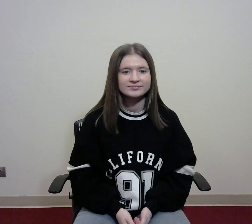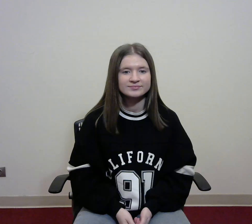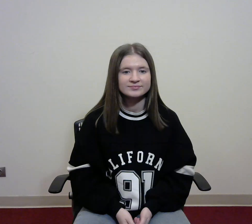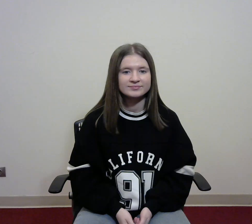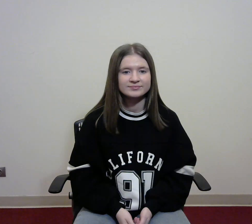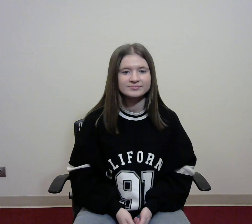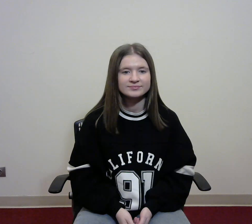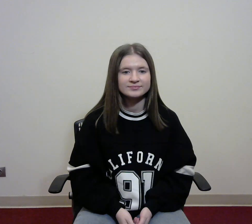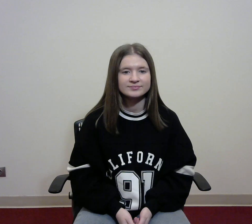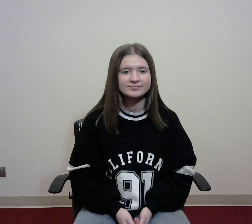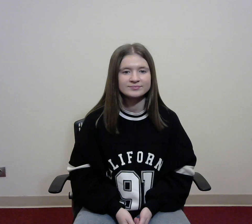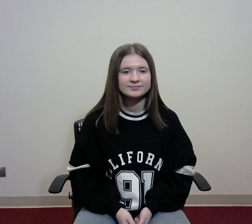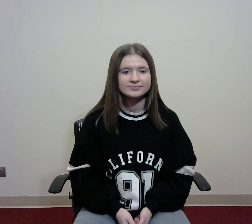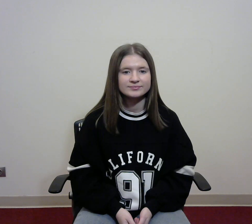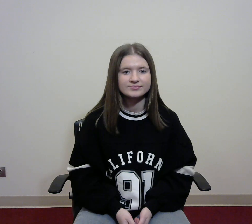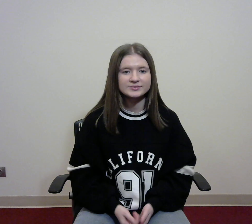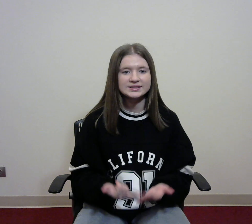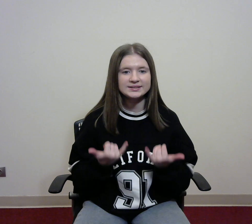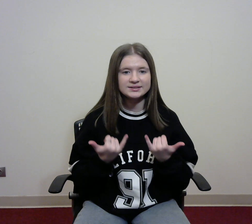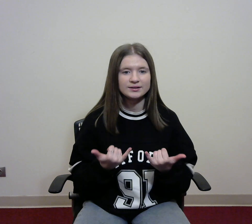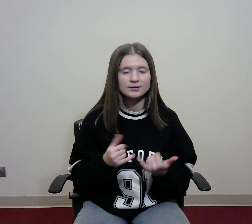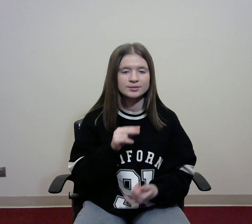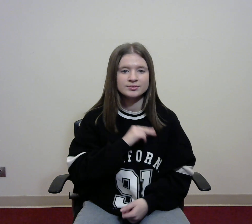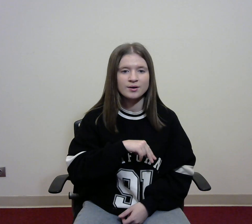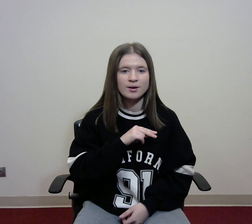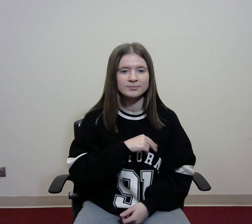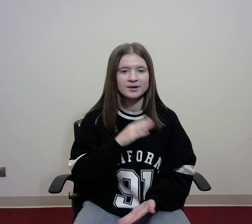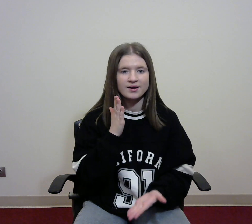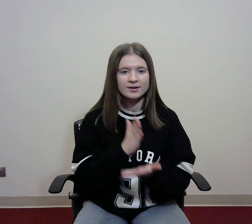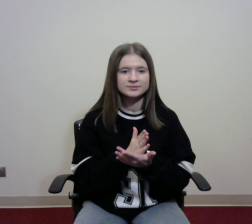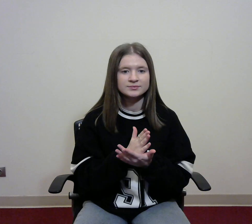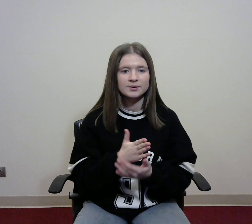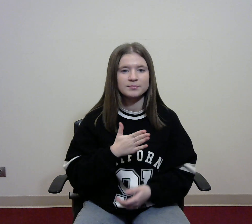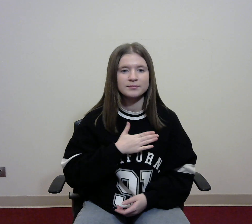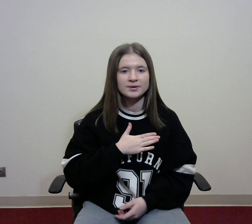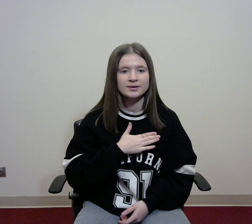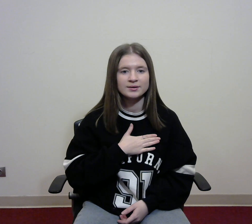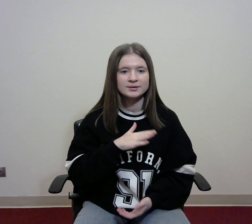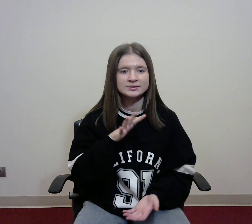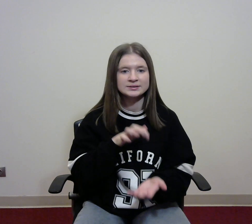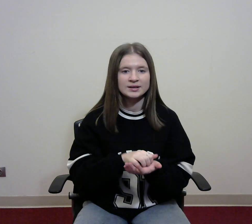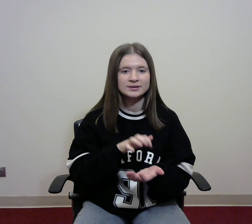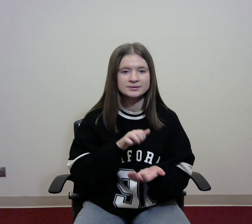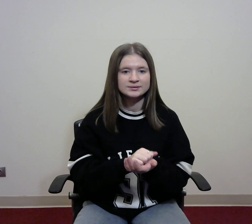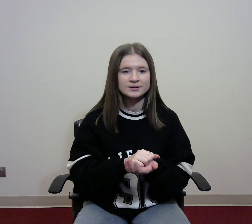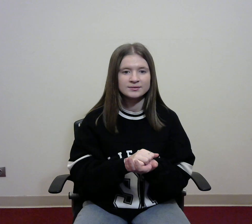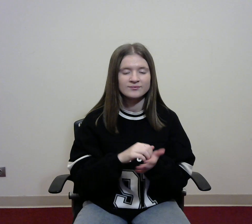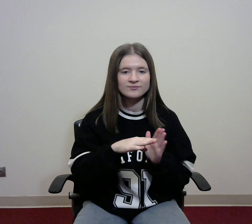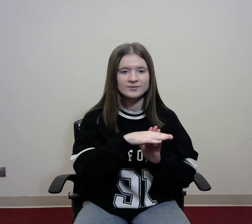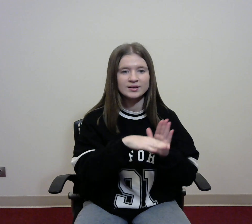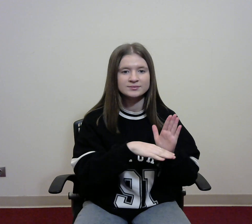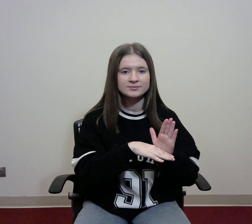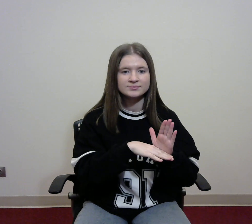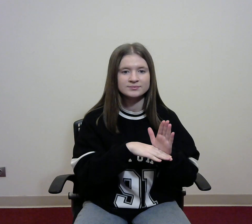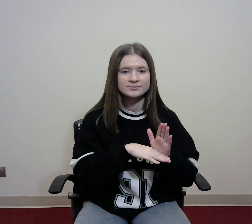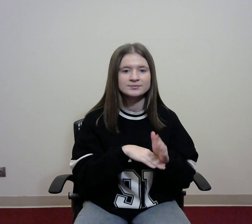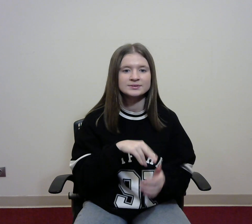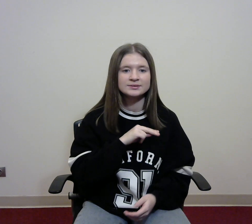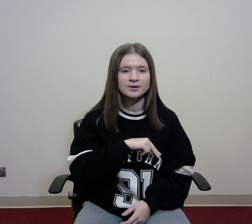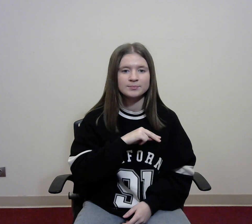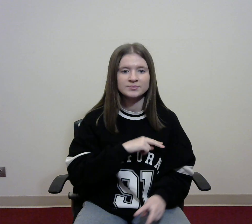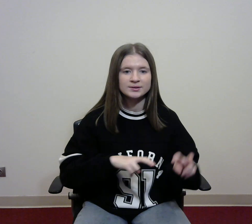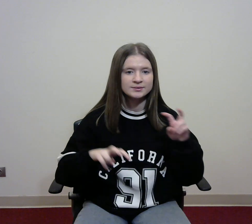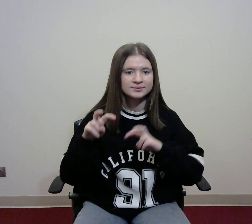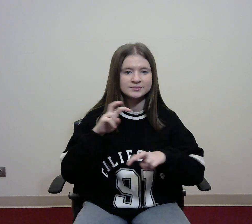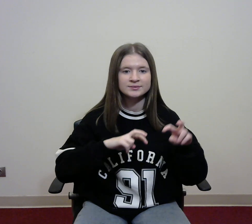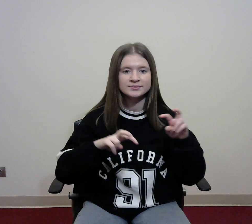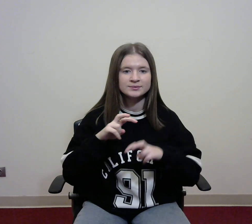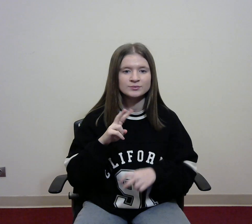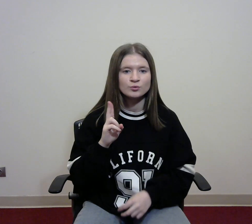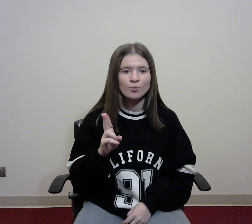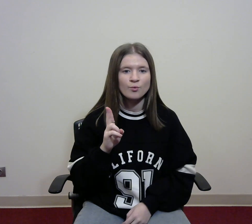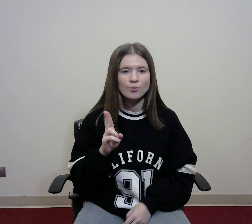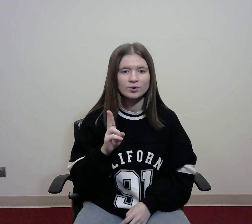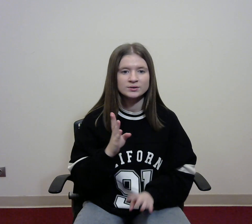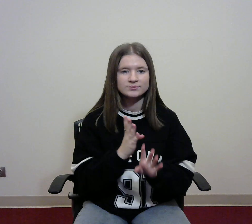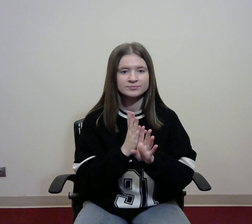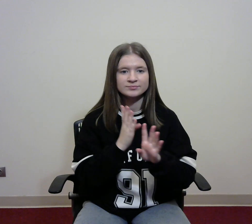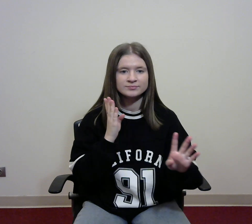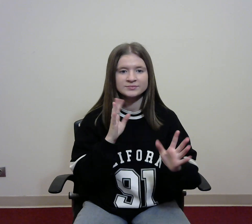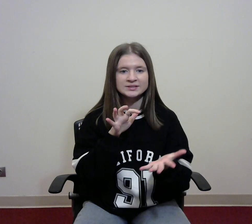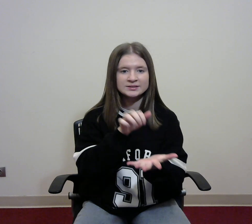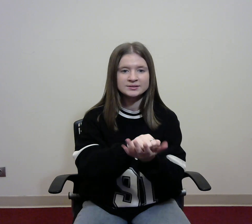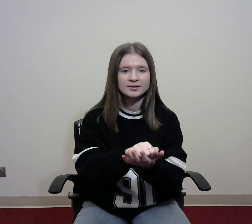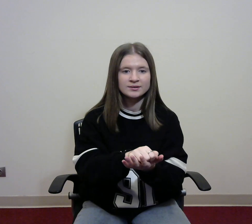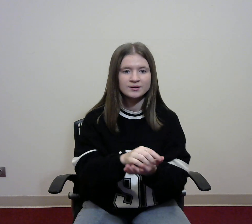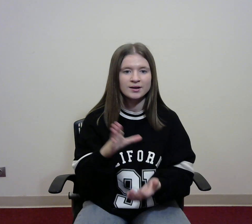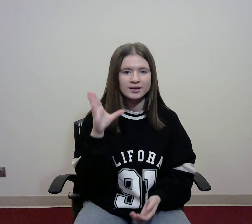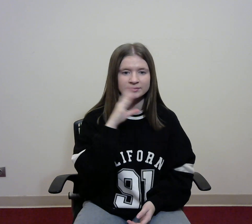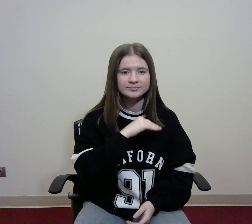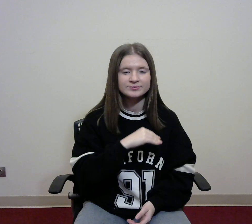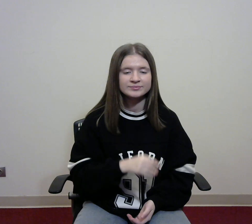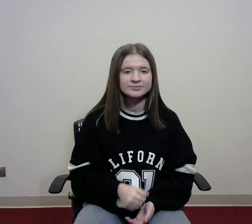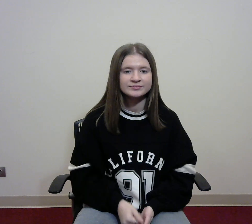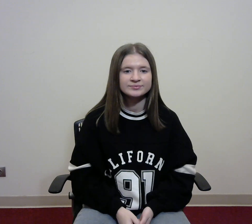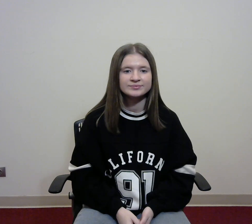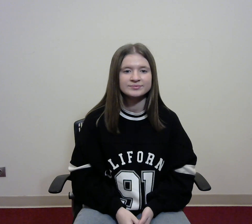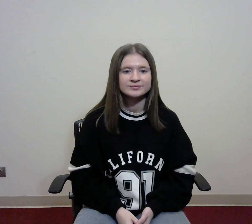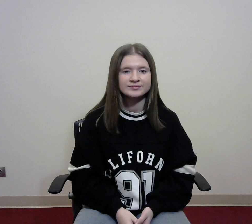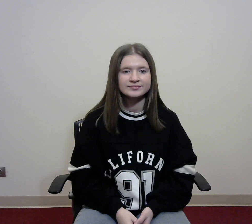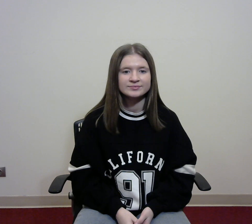İndi işim var, mən Məşğulluq sistemində iş axtaran kimi növbə tuta bilərəmmi?